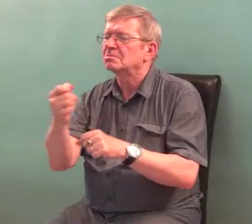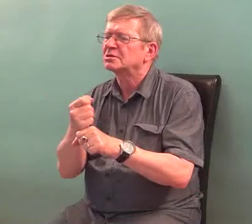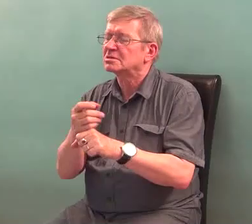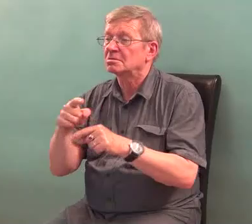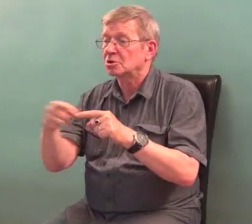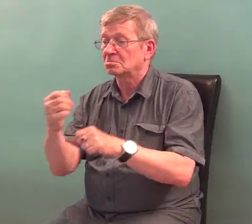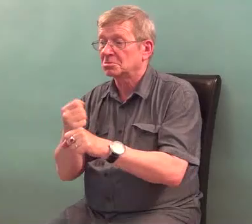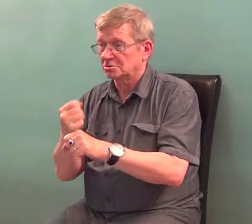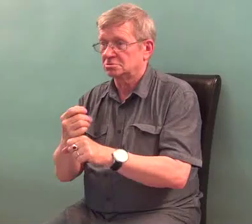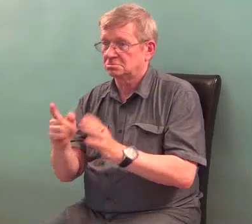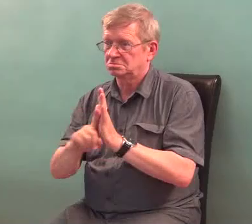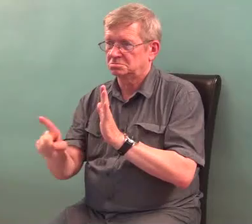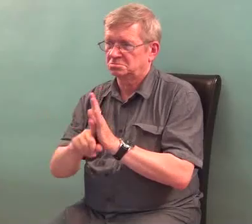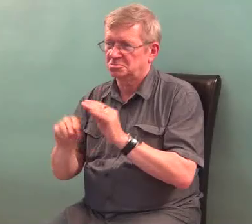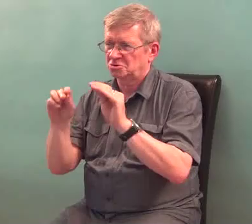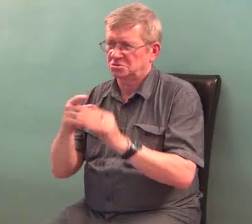Ty mógłbyś chodzić na kurs językowy po pracy.